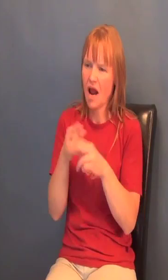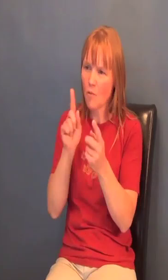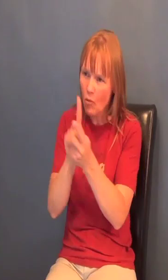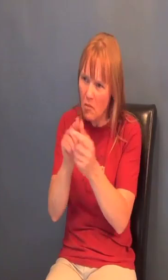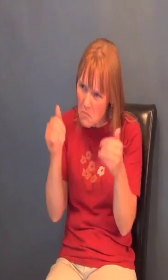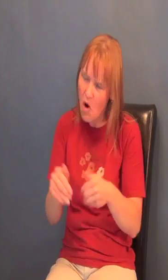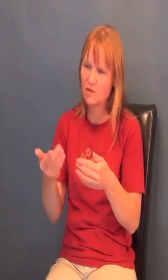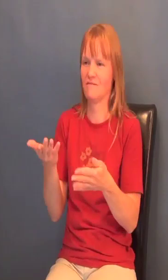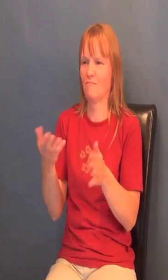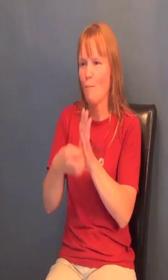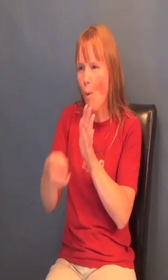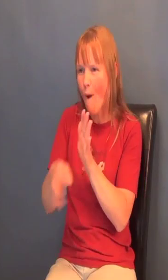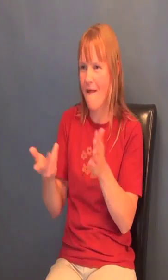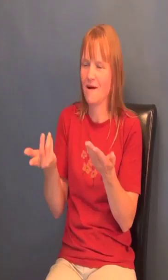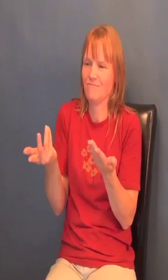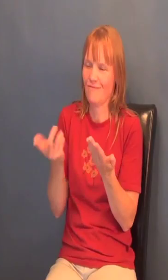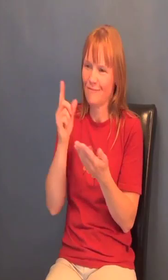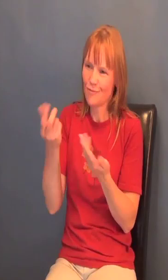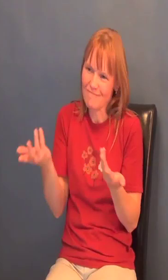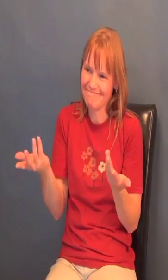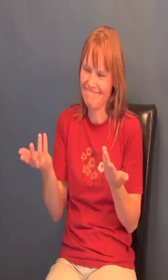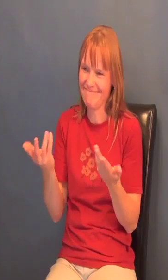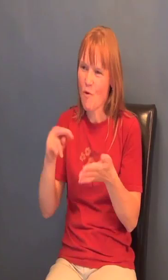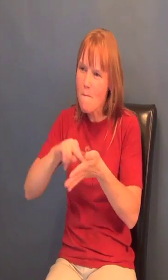Kiedy możemy się spotkać, żebyśmy mogły gdzieś pójść i pogadać?